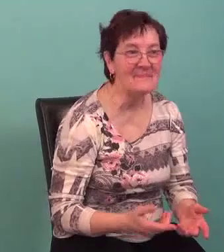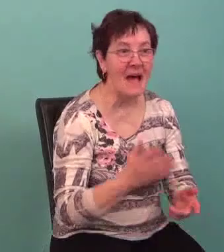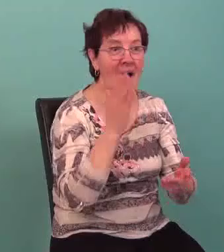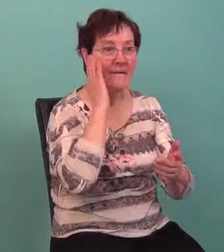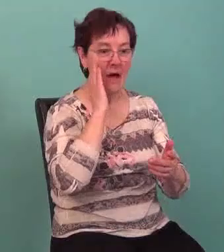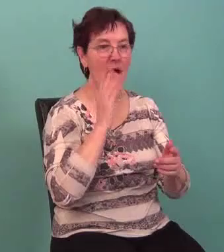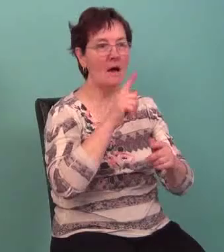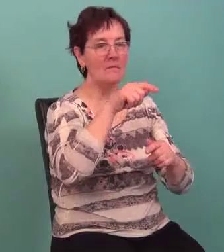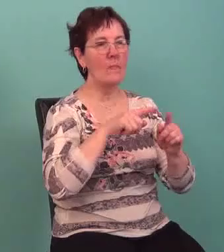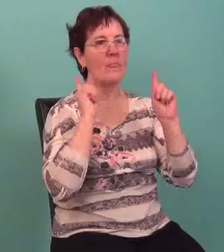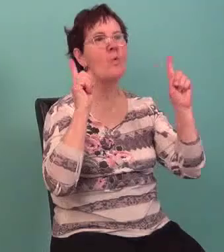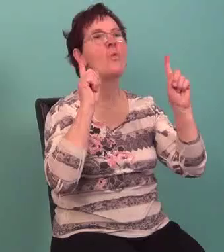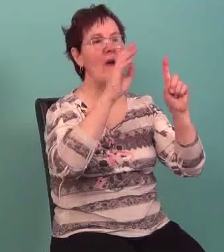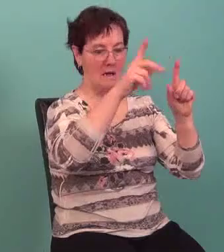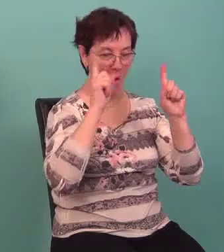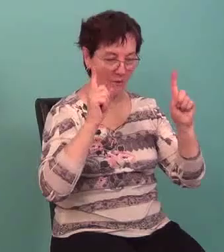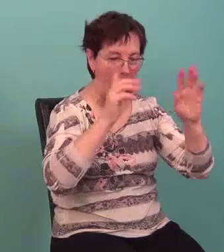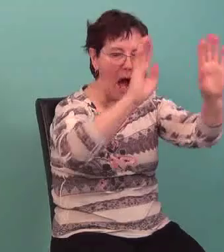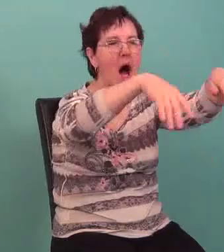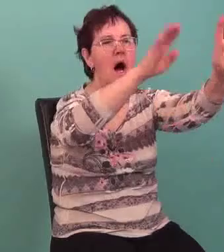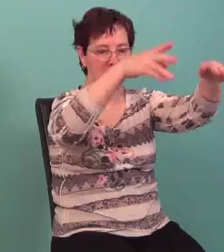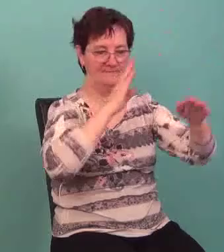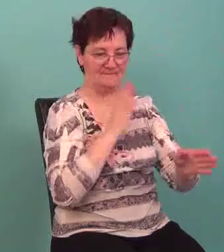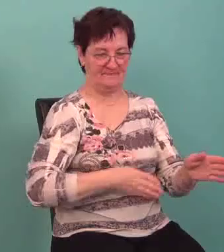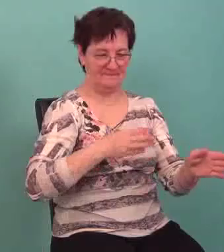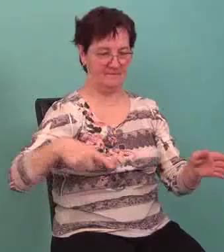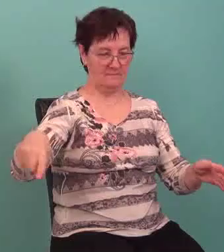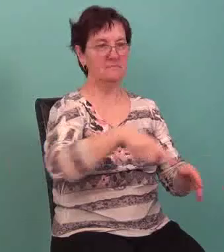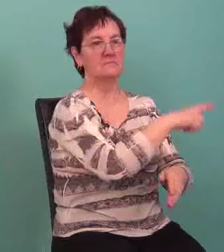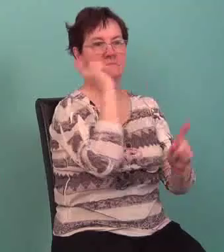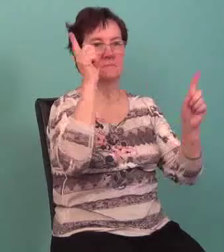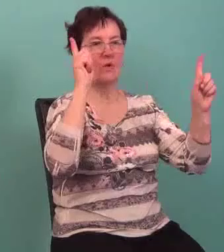Wiesz, jest taki trójkątny znak, a w nim wykrzyknik, to znaczy, że trzeba uważać.